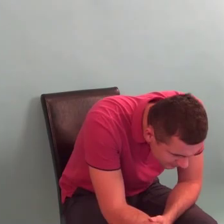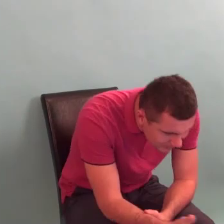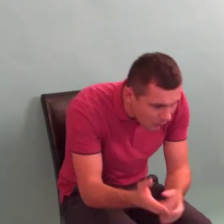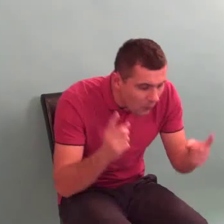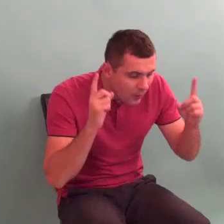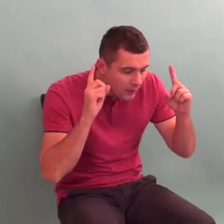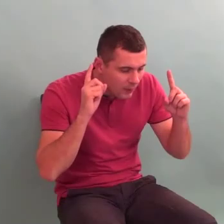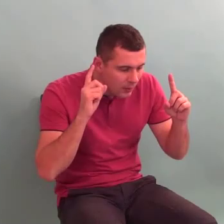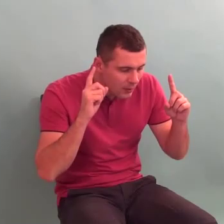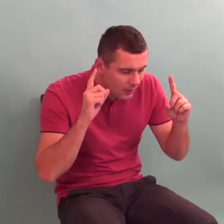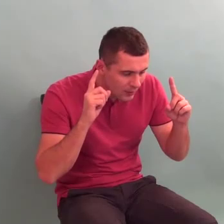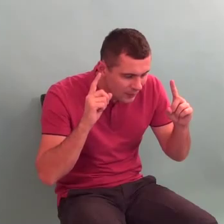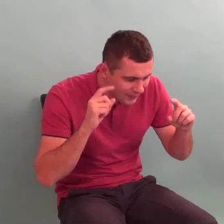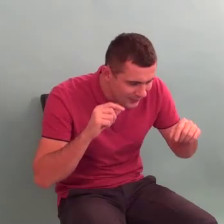Uwaga.